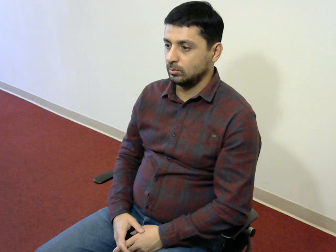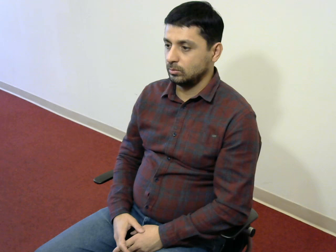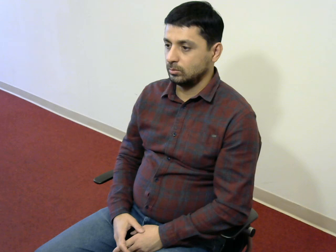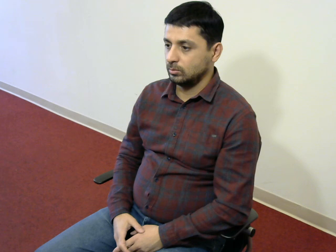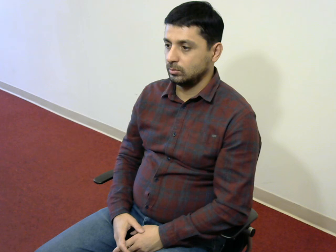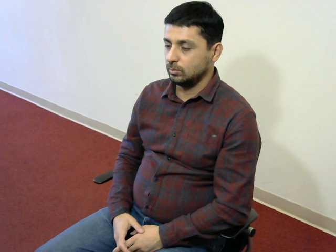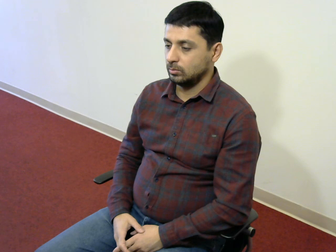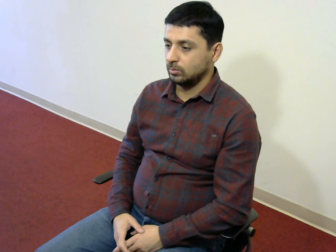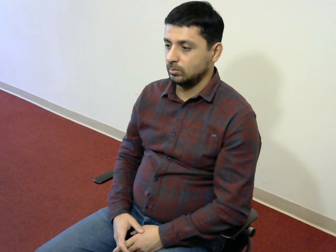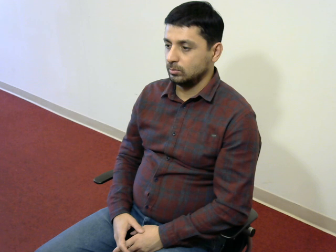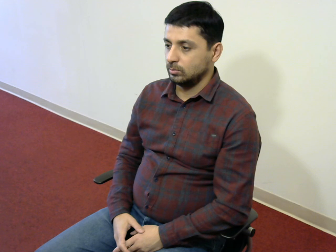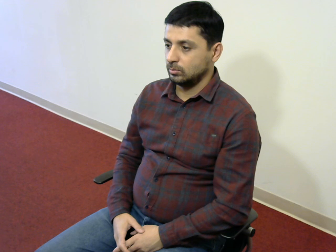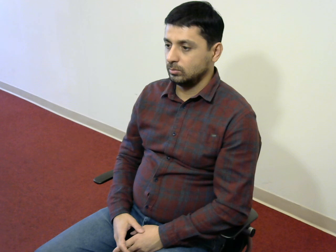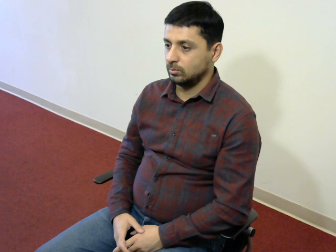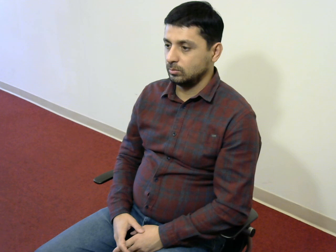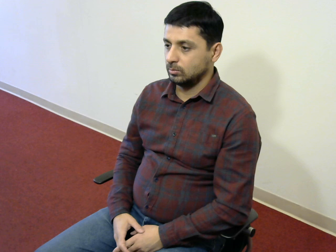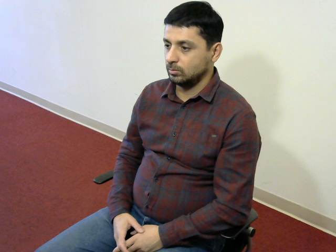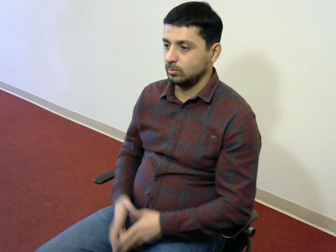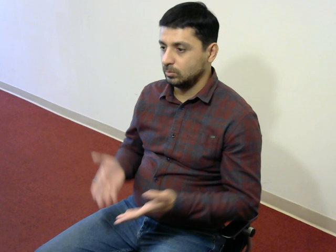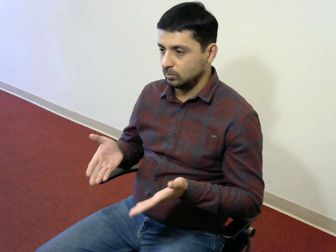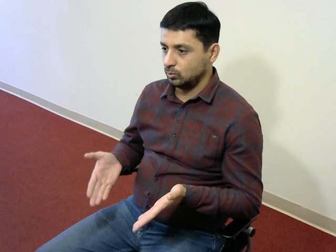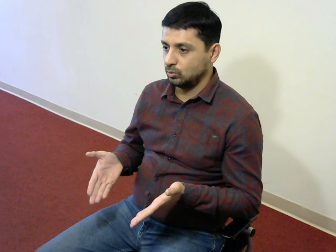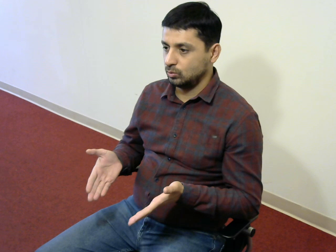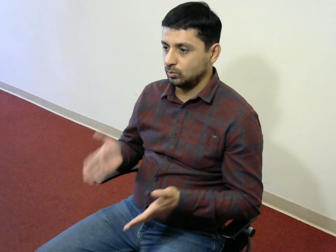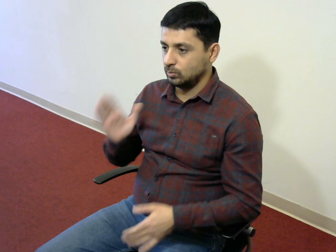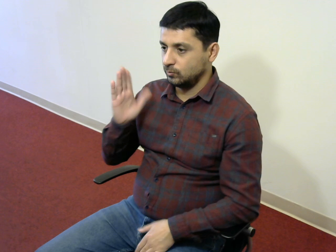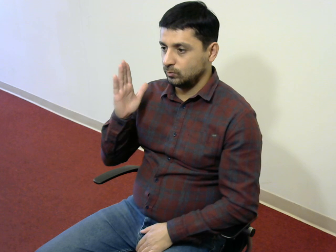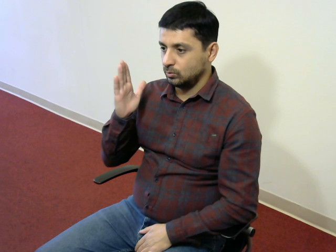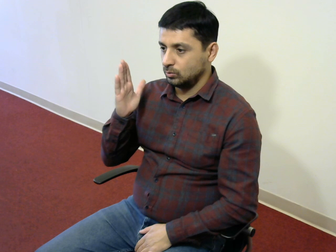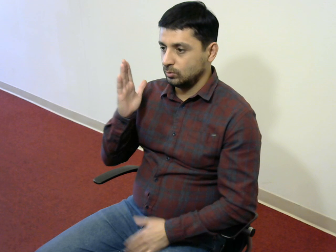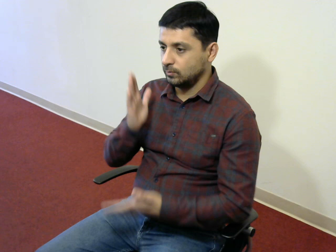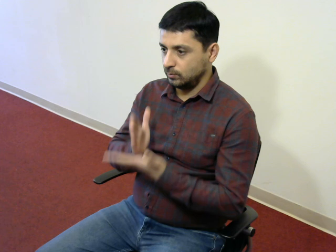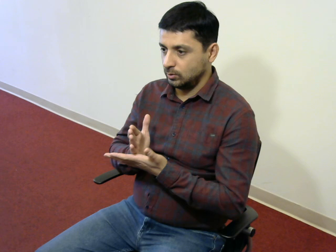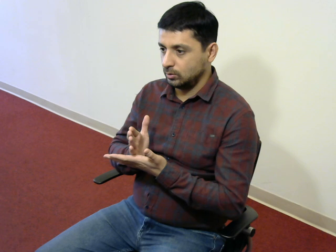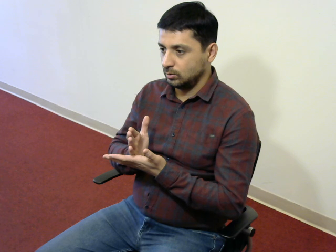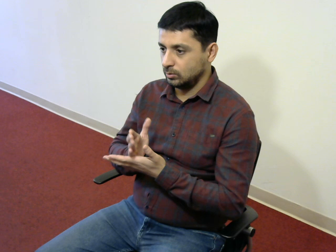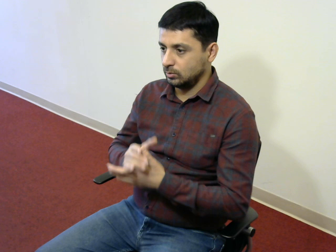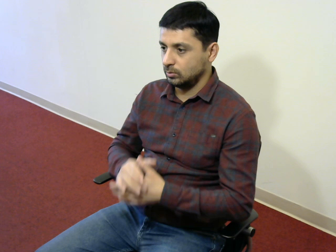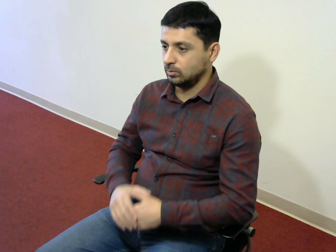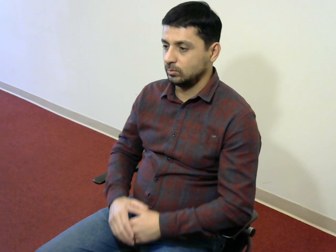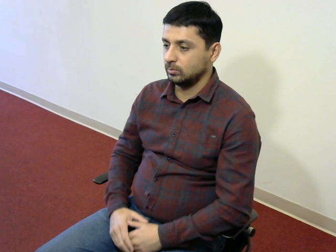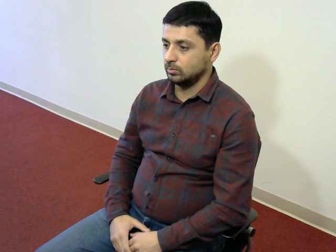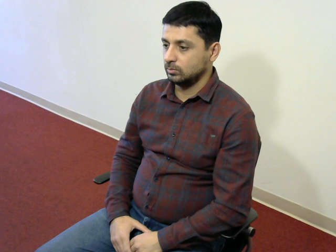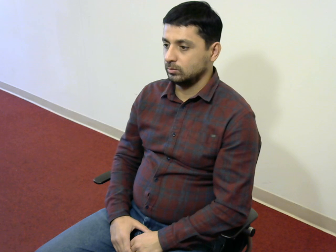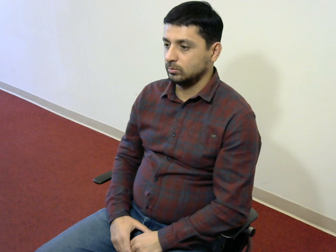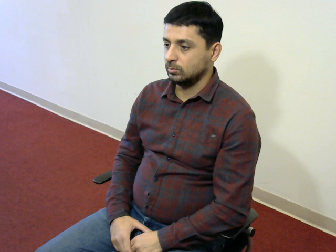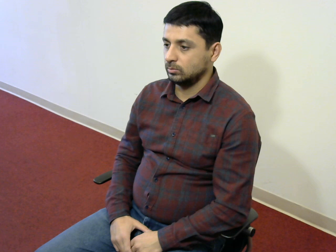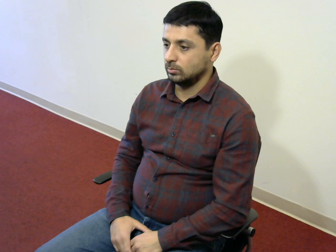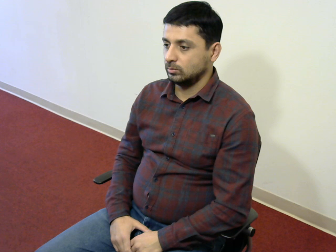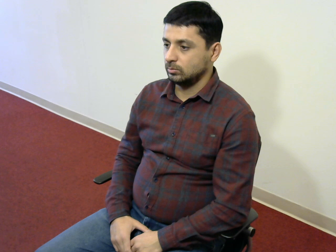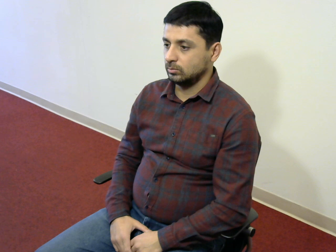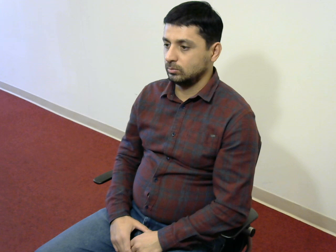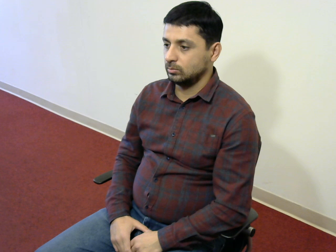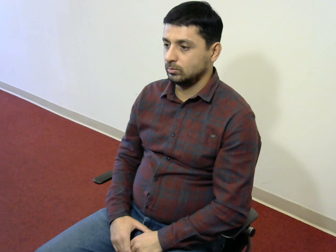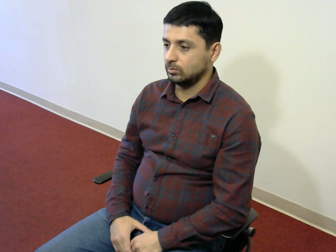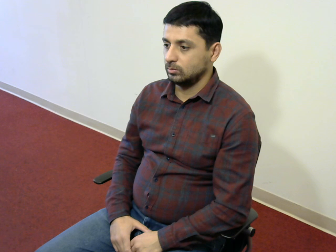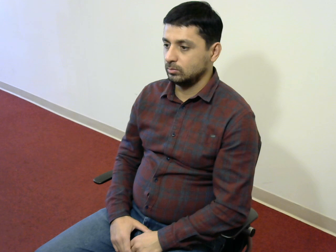Burda güzgü varmı?